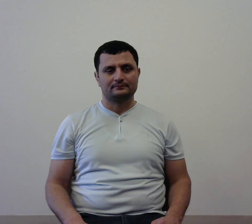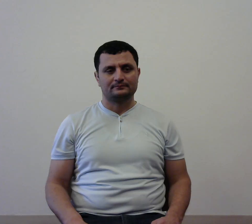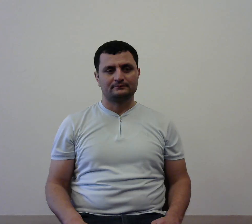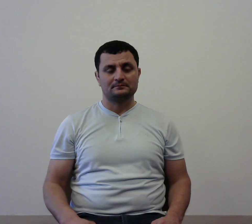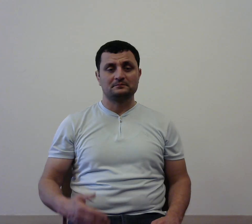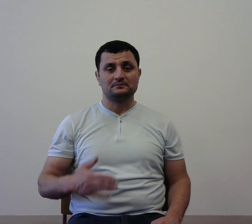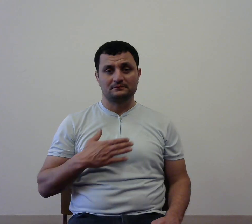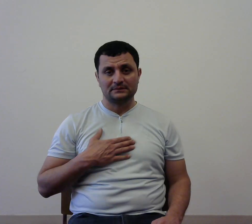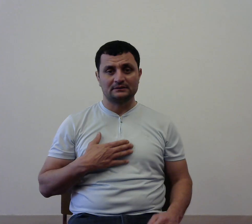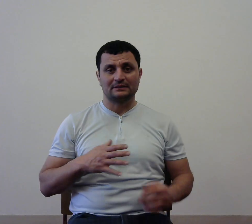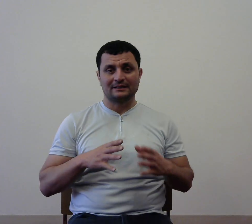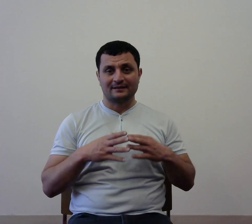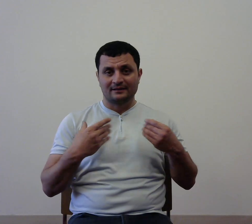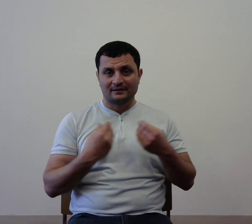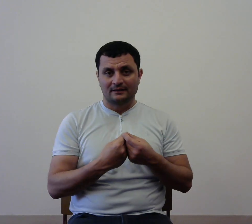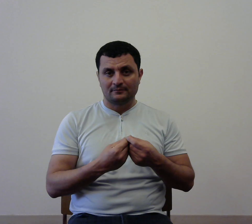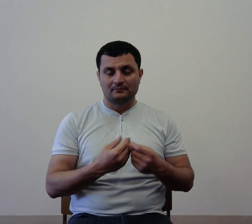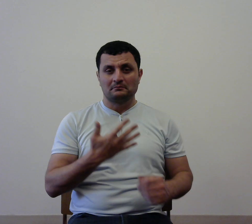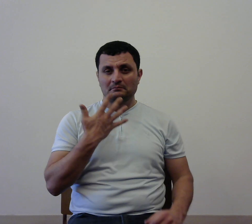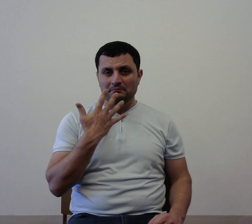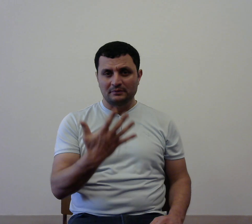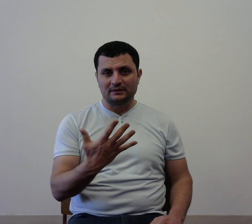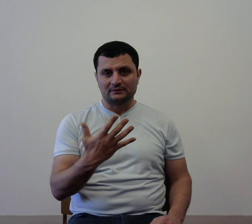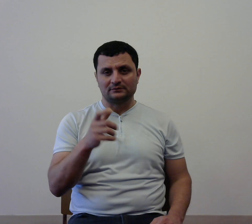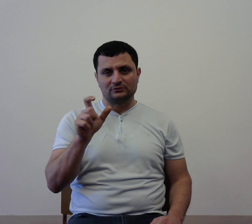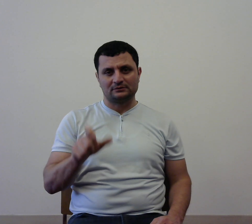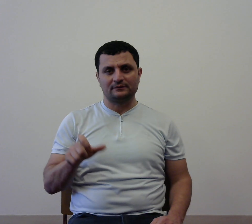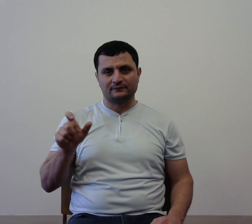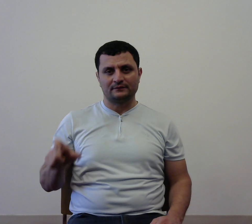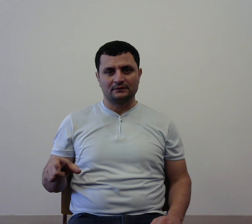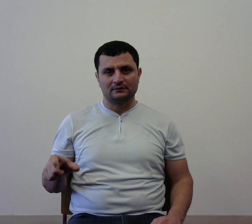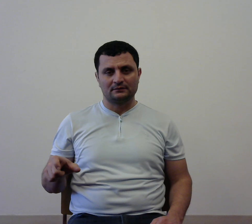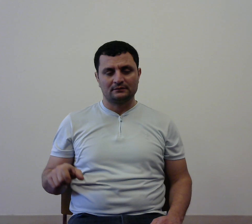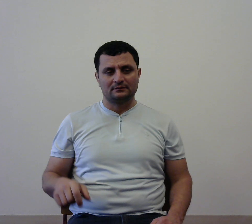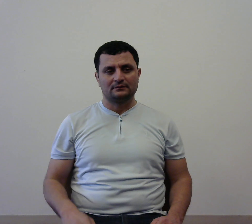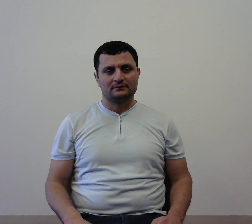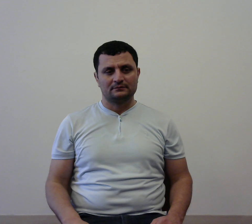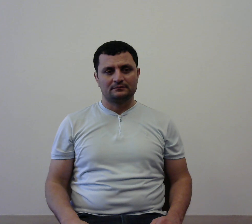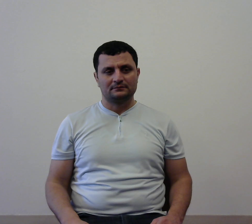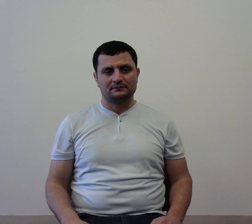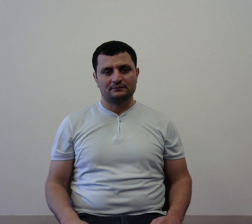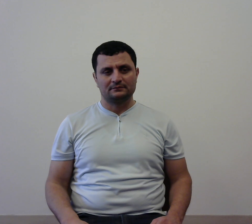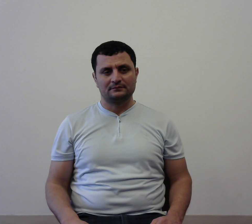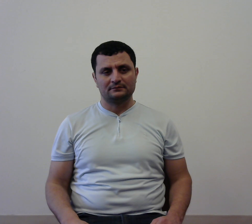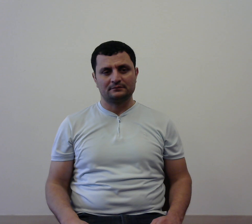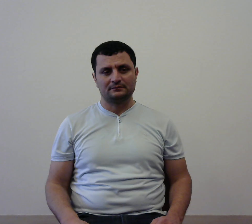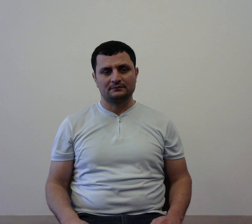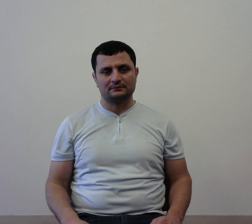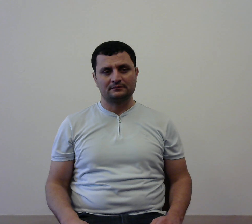Biz ailədə 5 nəfərik